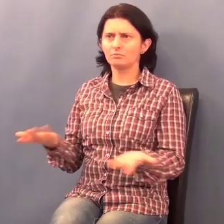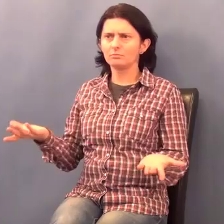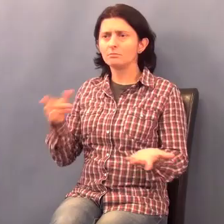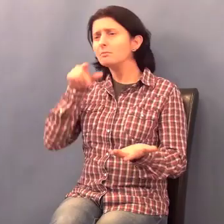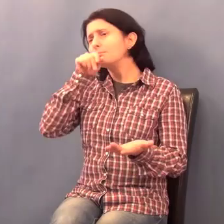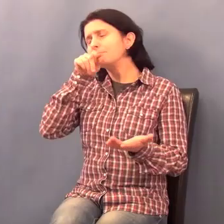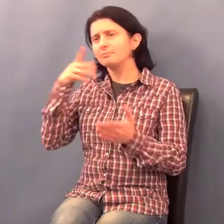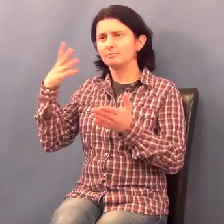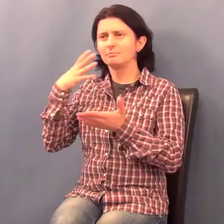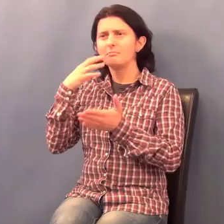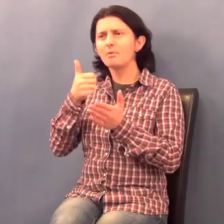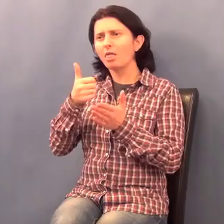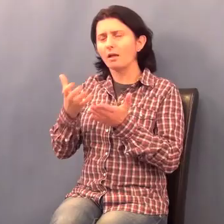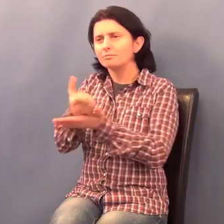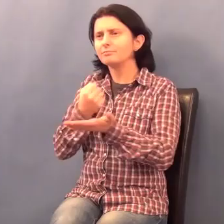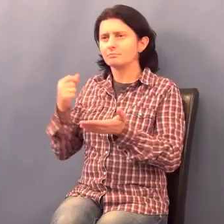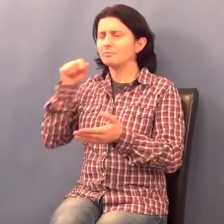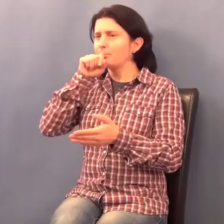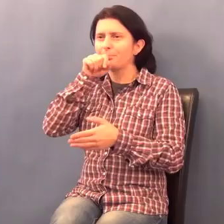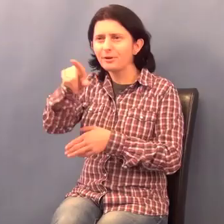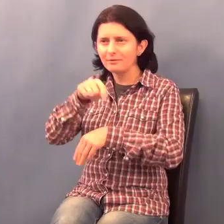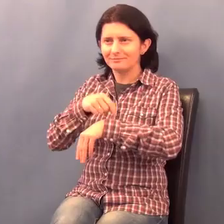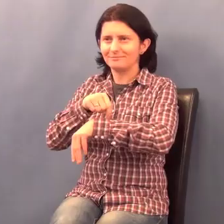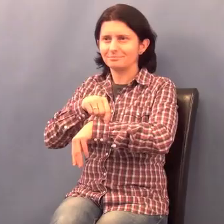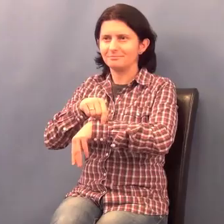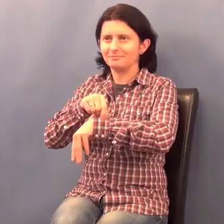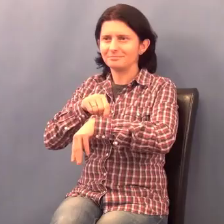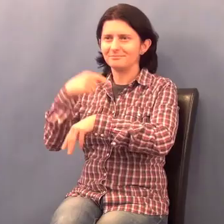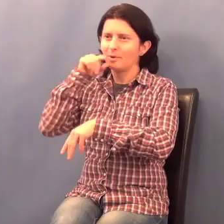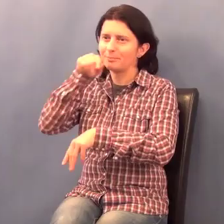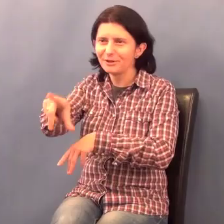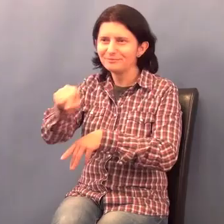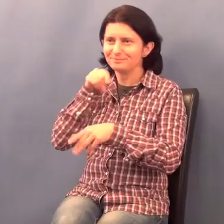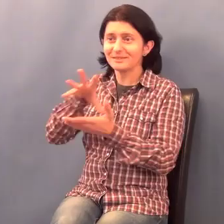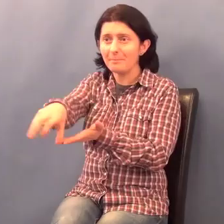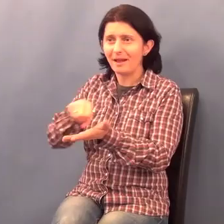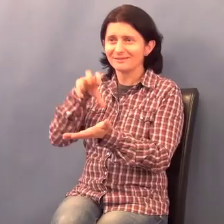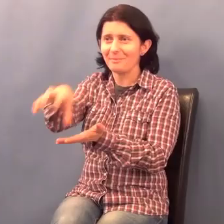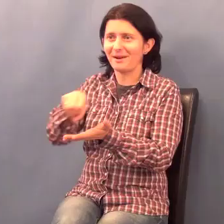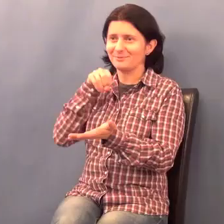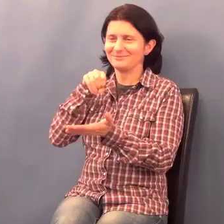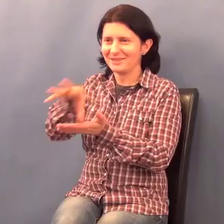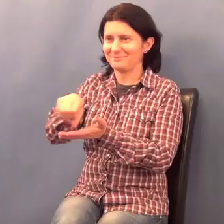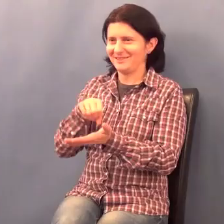Bo kukułka co godzinę wyskakiwała z zegara i zabierała po jednym jabłku.